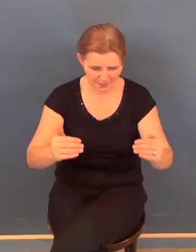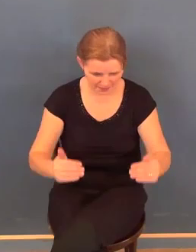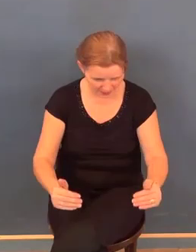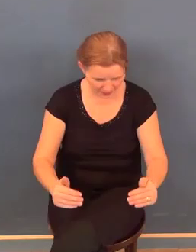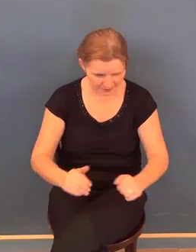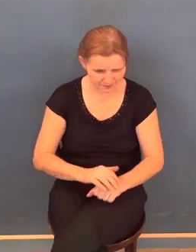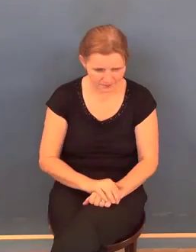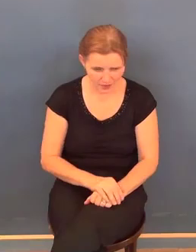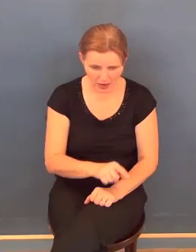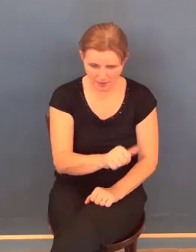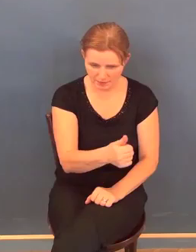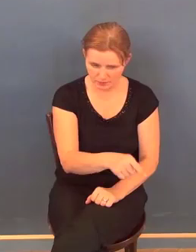Następny.